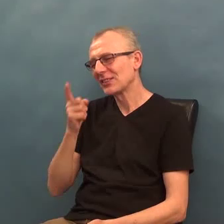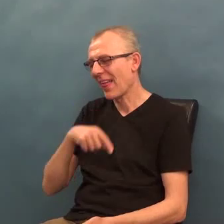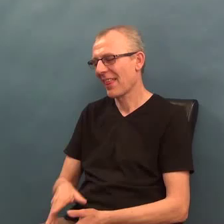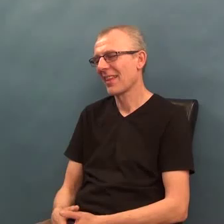Źle.